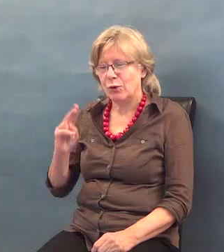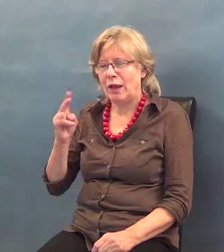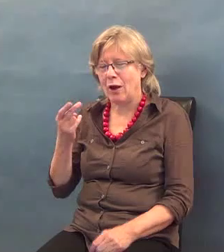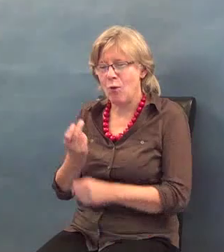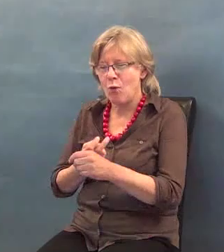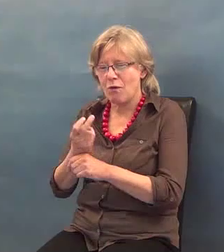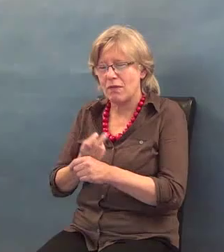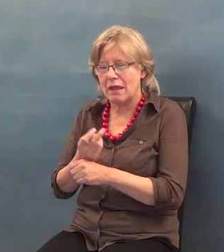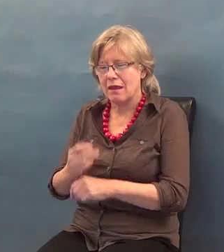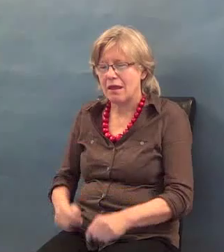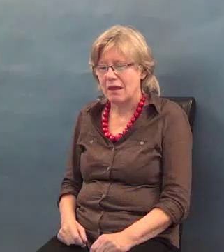Drugiego lutego.